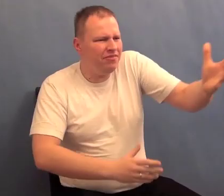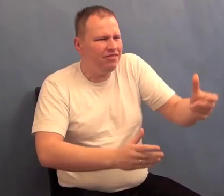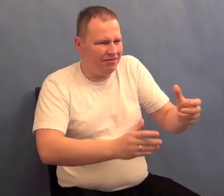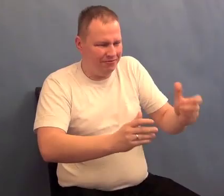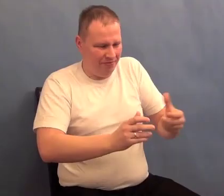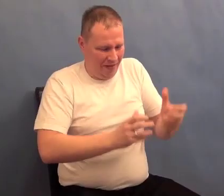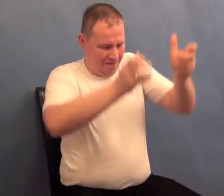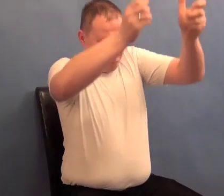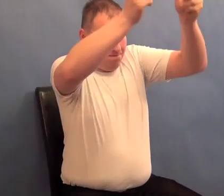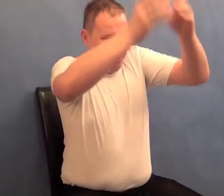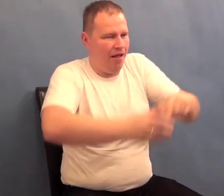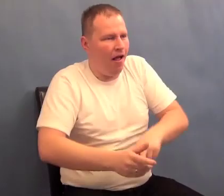Wrzucił ją do środka rury.